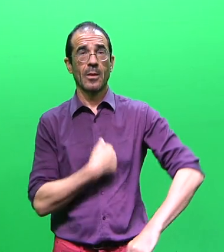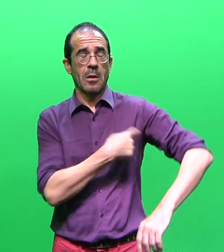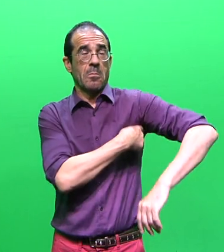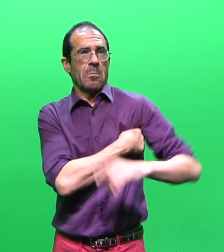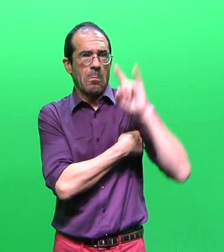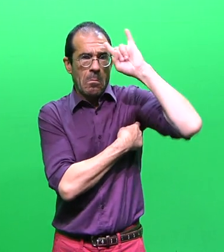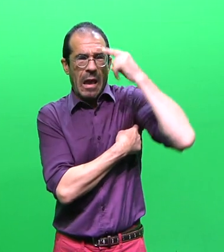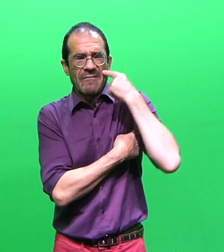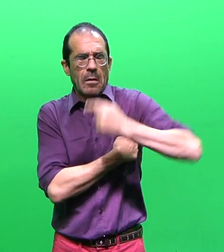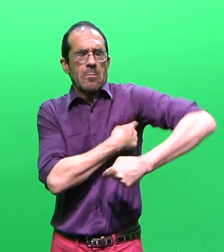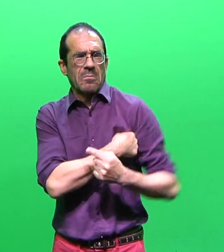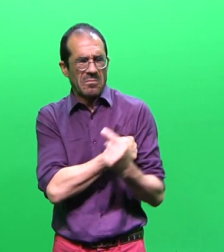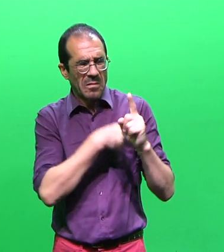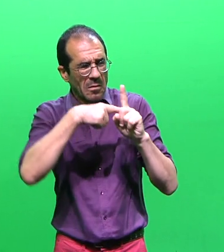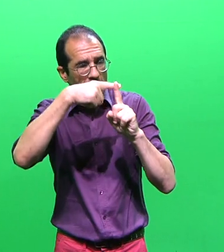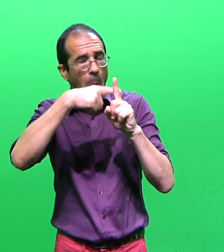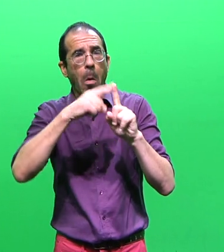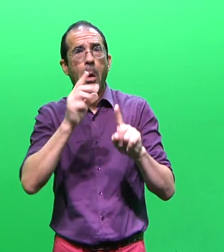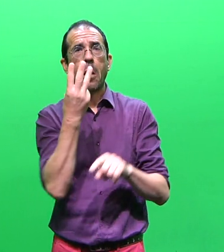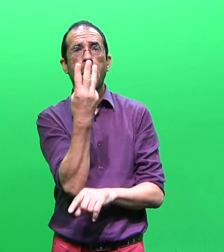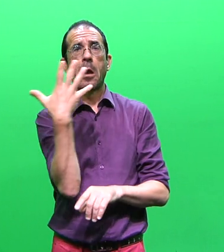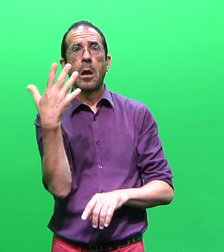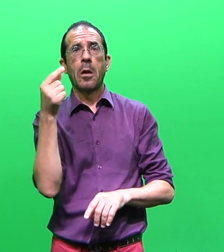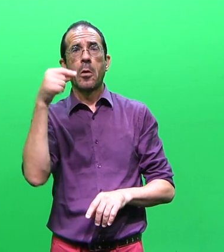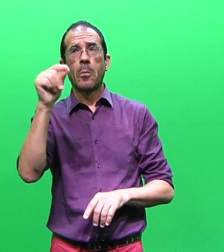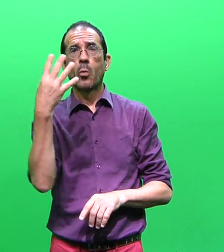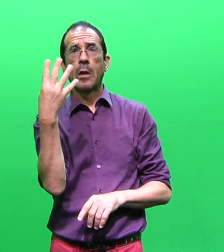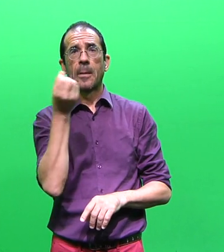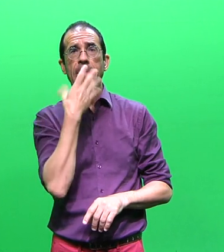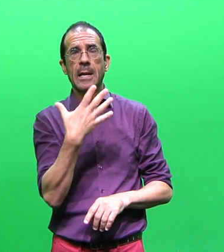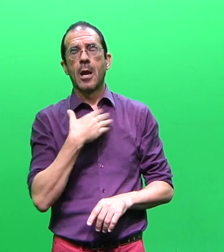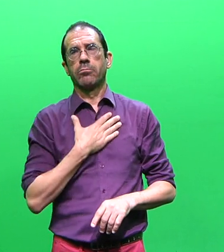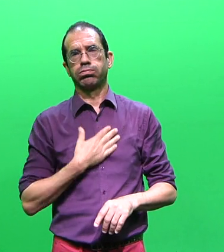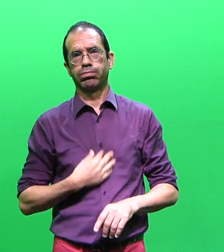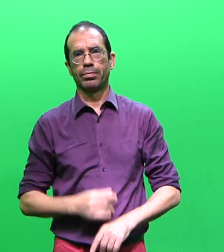M'he posat el termòmetre per si de cas, i he vist que tenia trenta-cinc coma quatre, tot bé, menys mal.